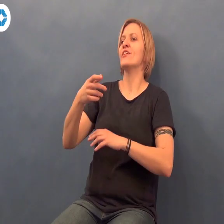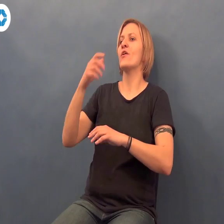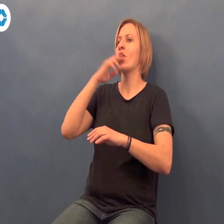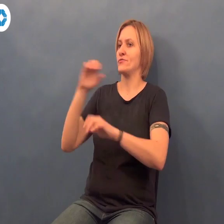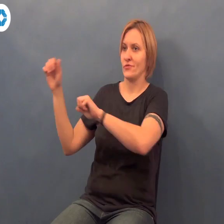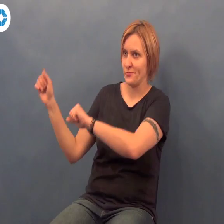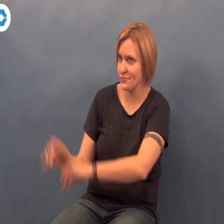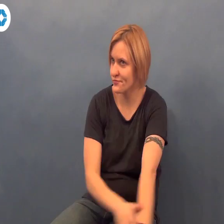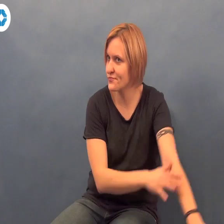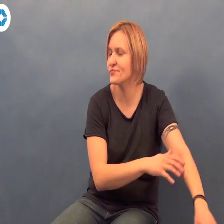Gruszki rozsypują się.